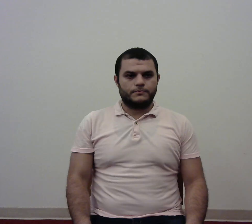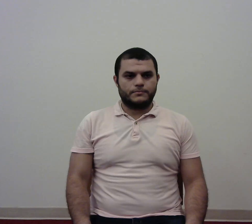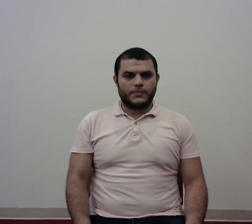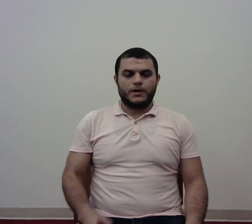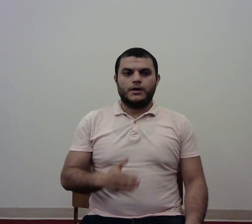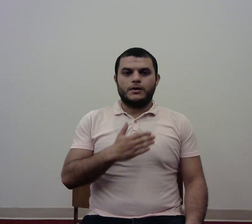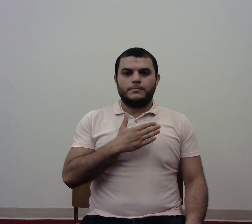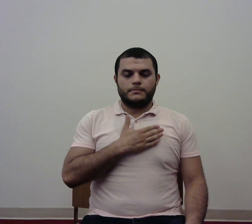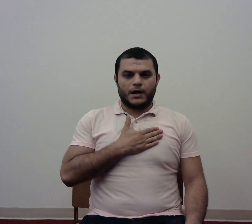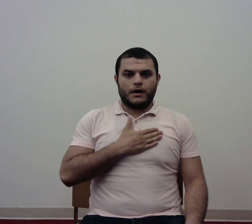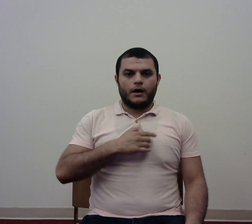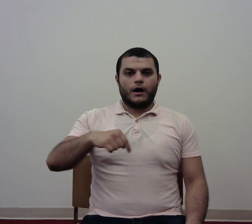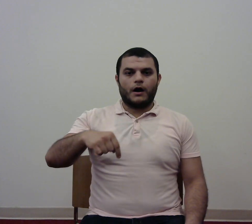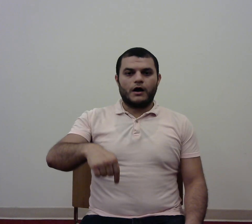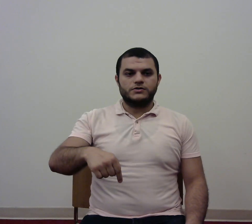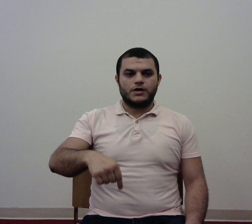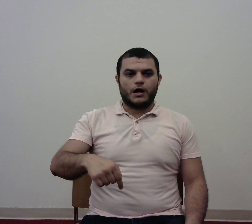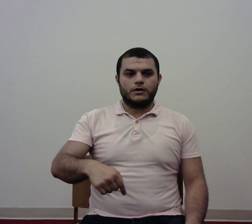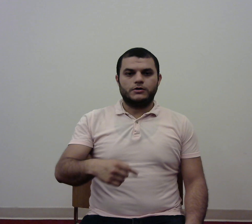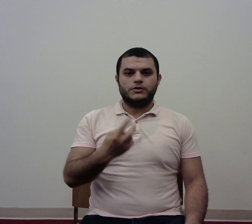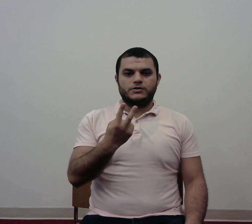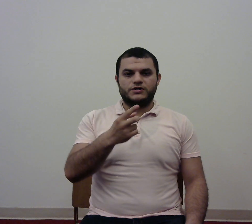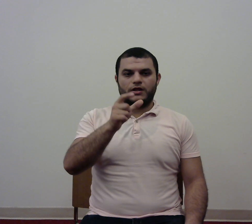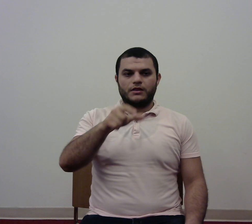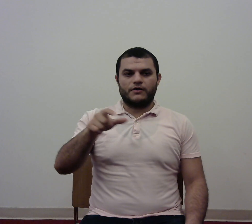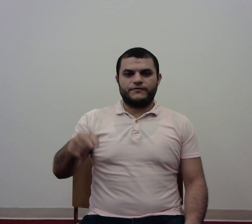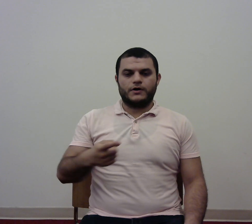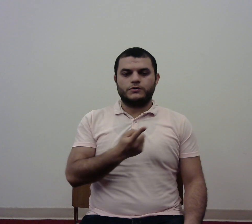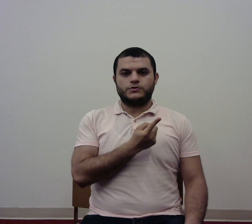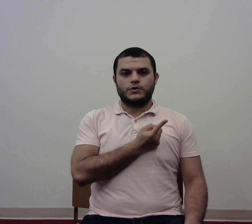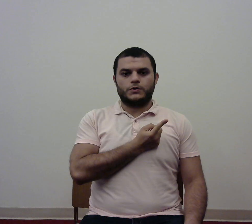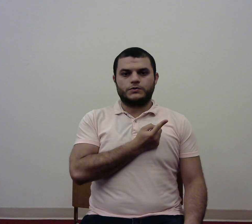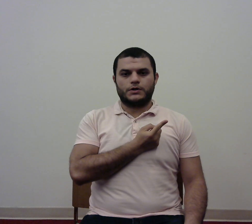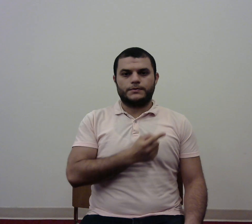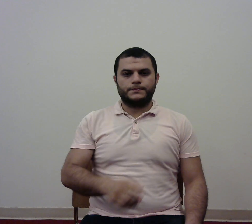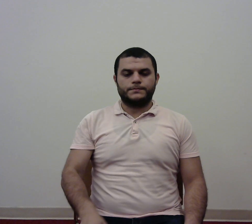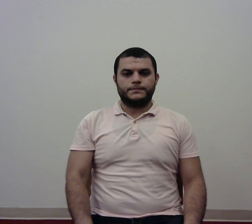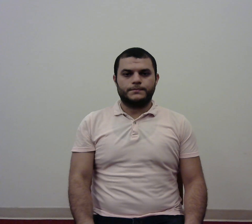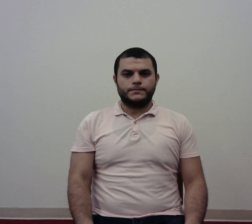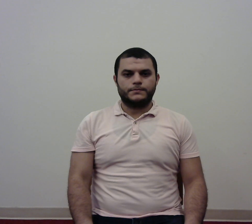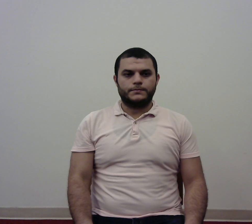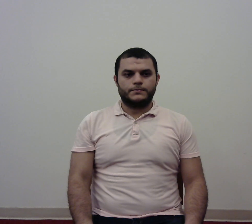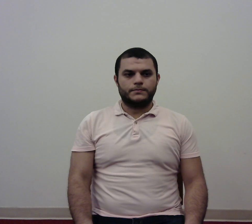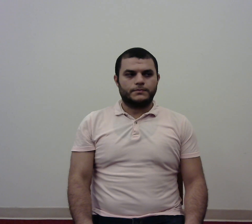Məni aşağıda 2 nəfər gözləyir